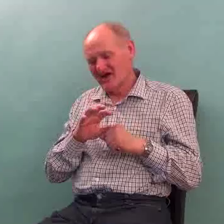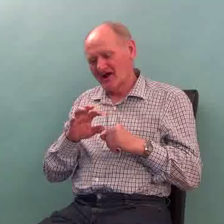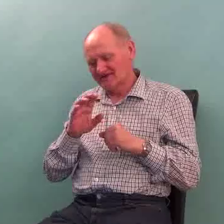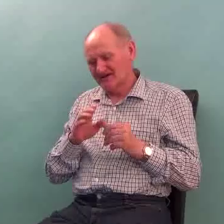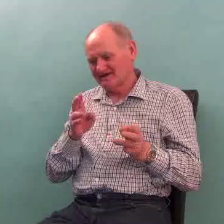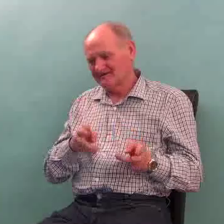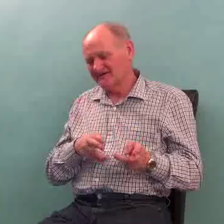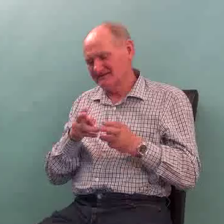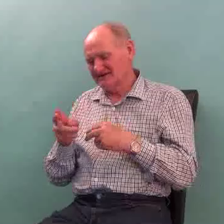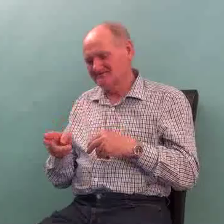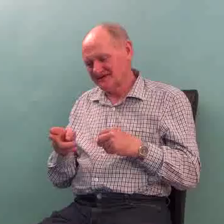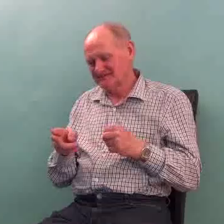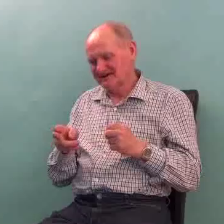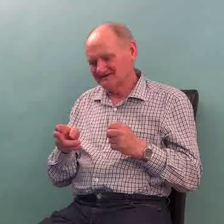Następny obrazek.